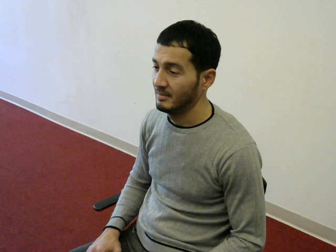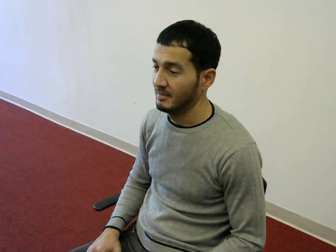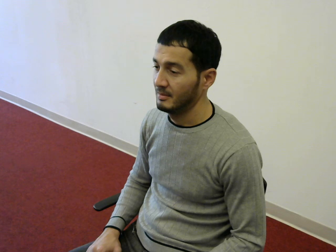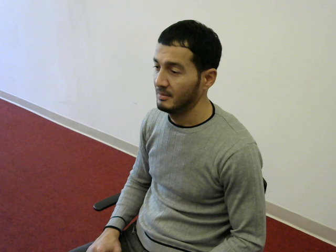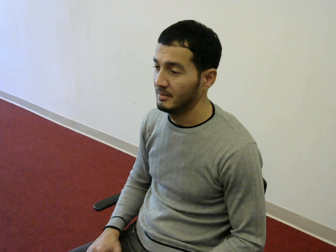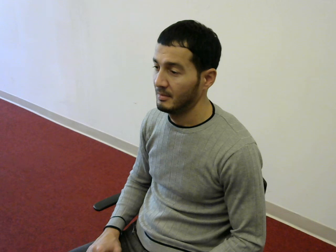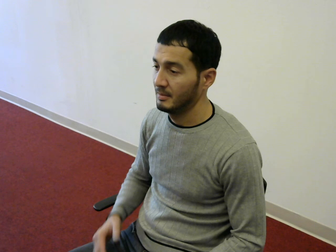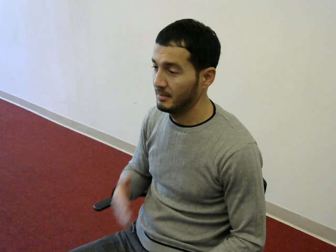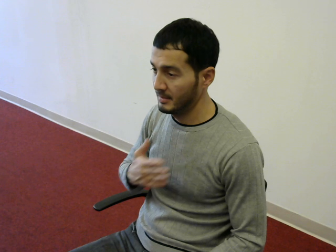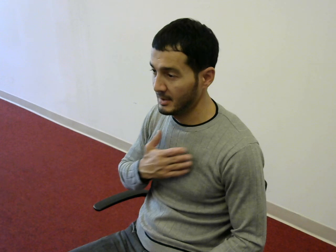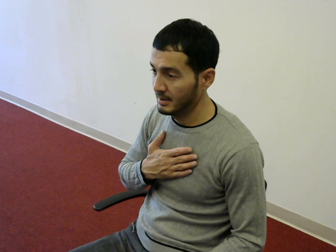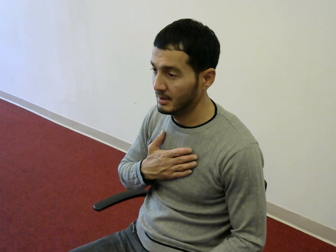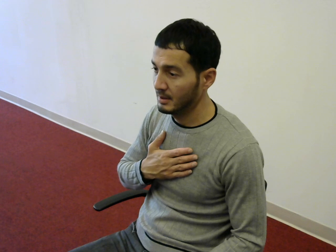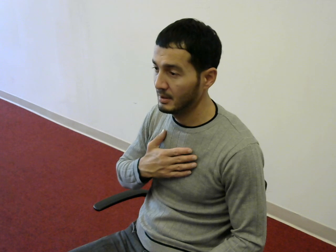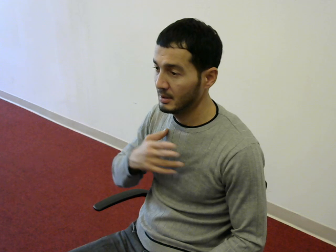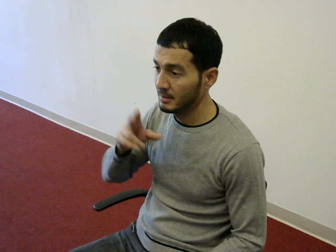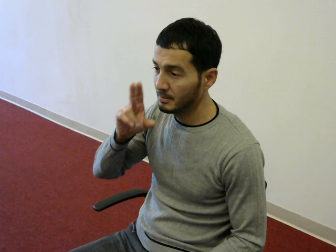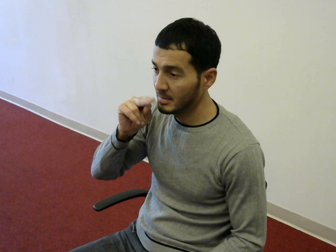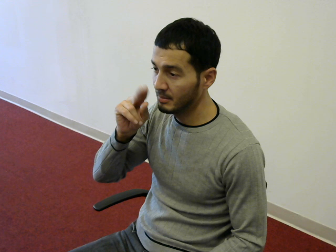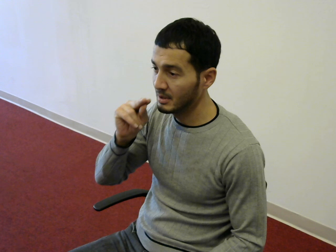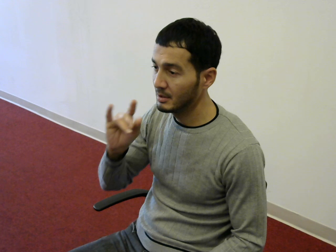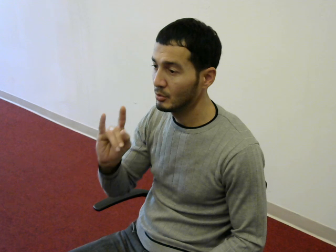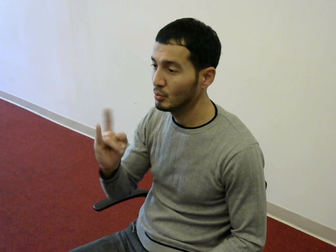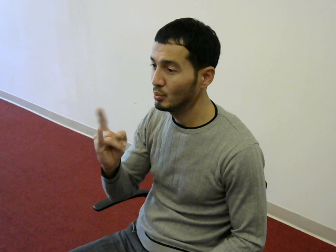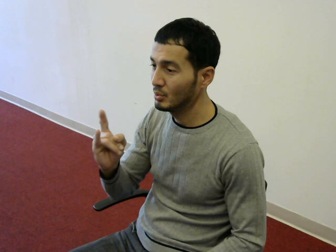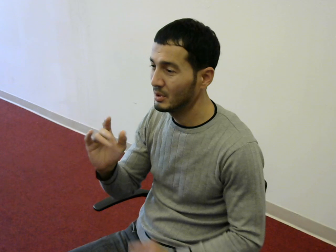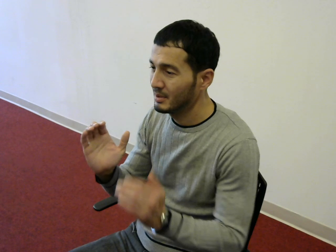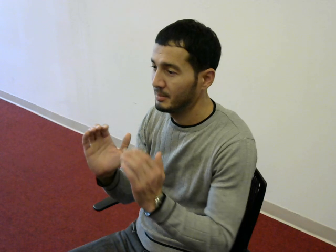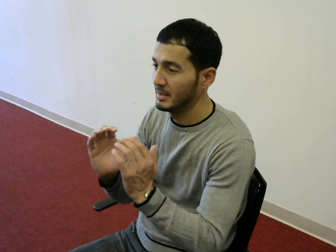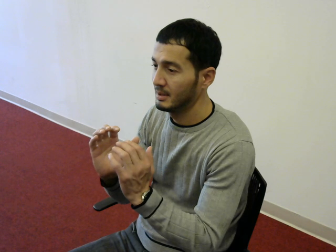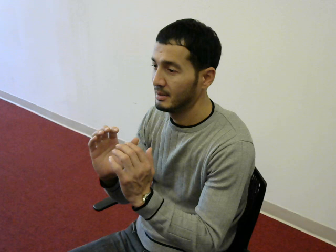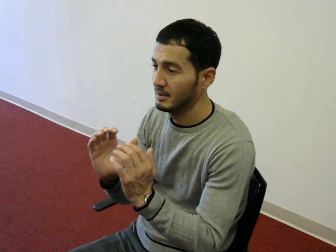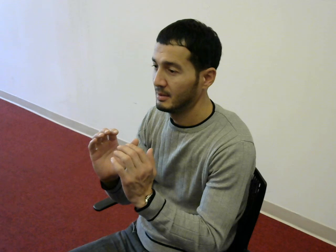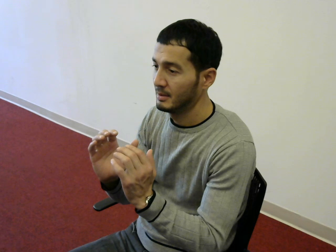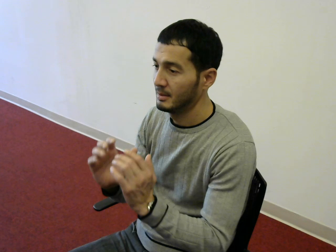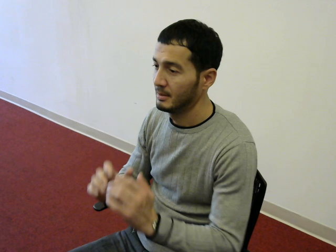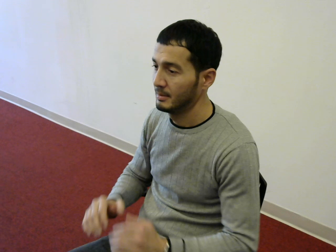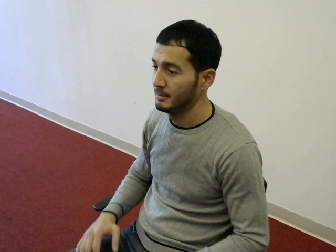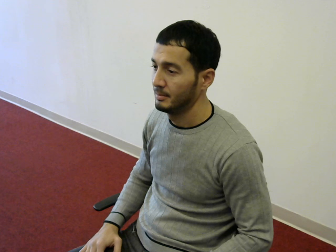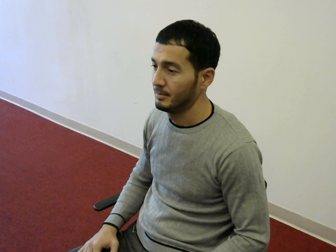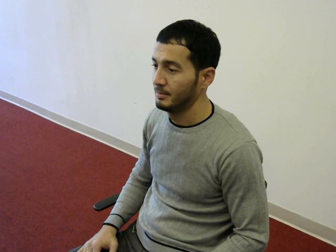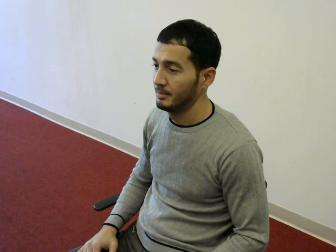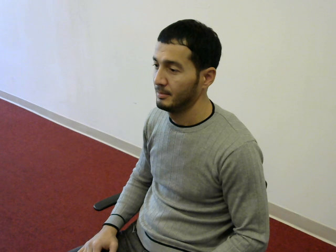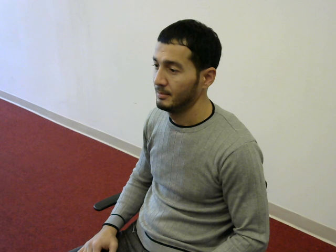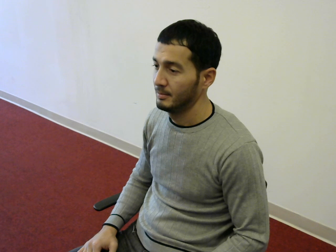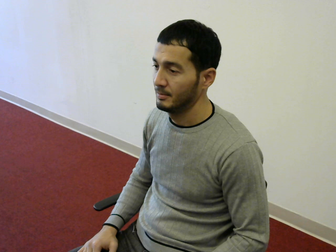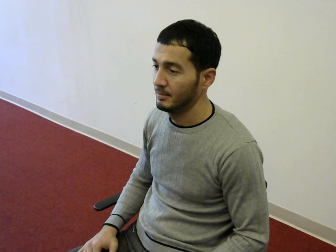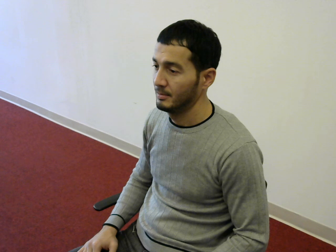Mənim pişiyim balacadır